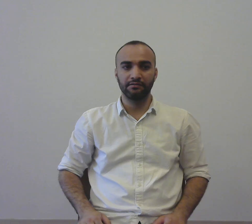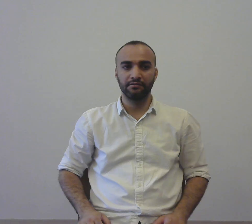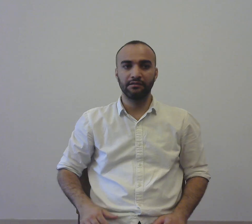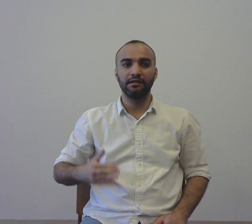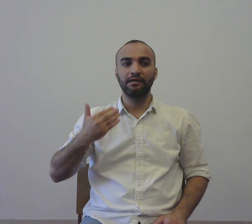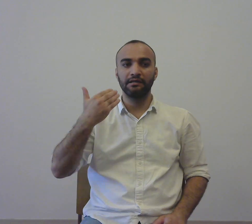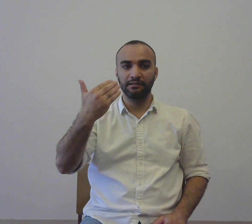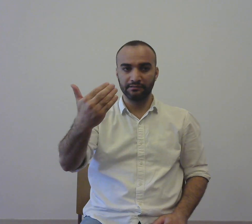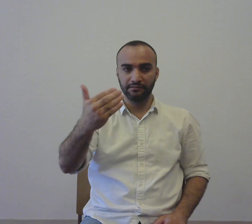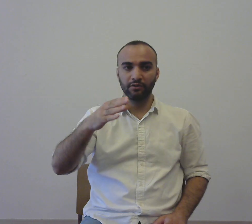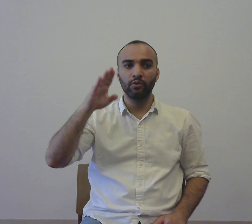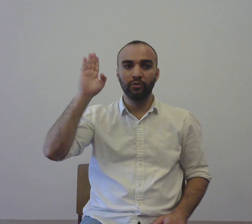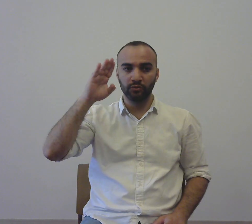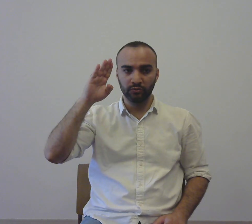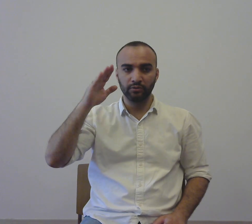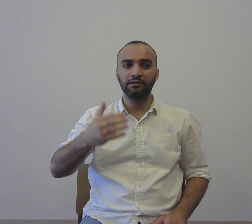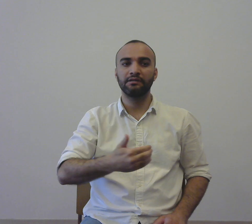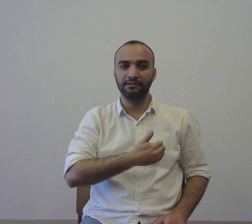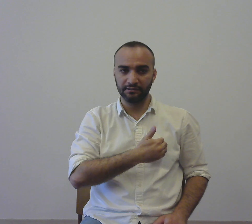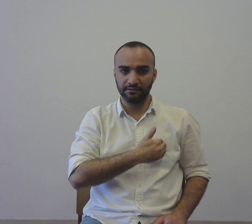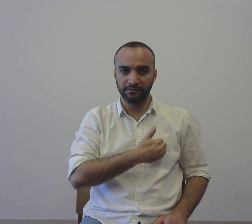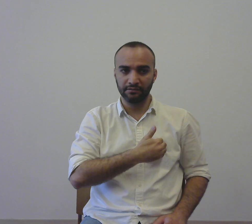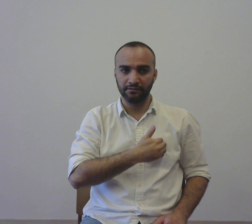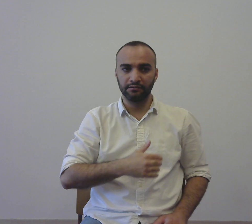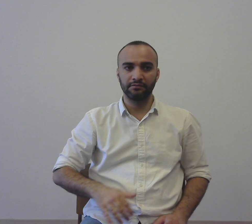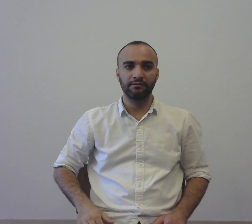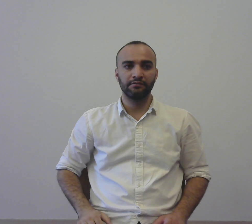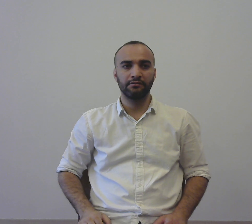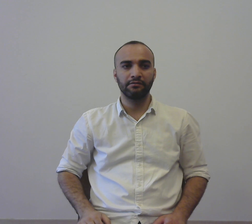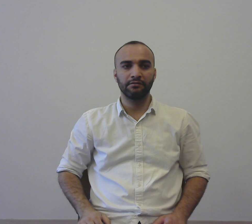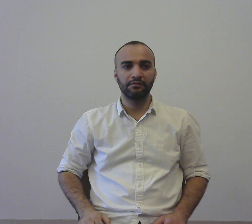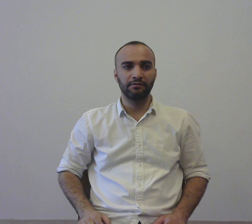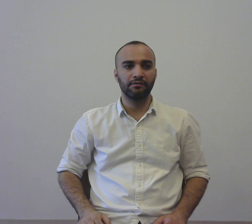Siz su istəyirsiniz?